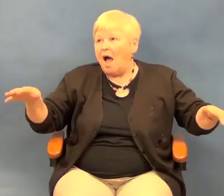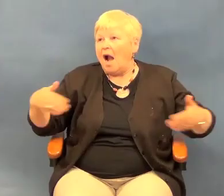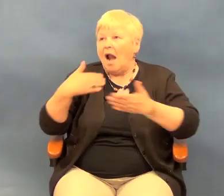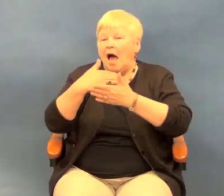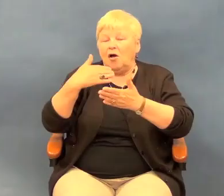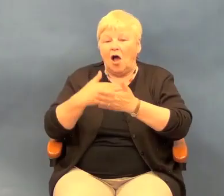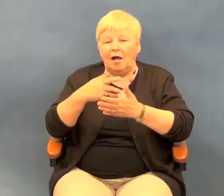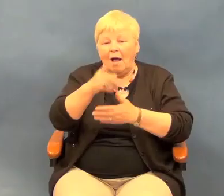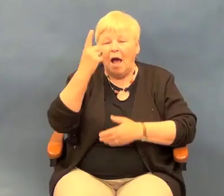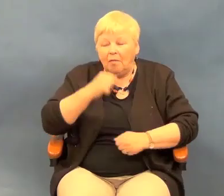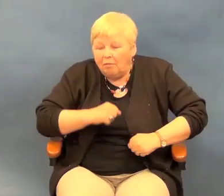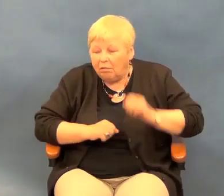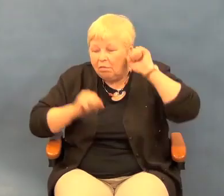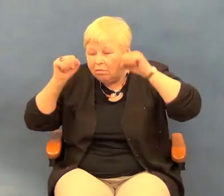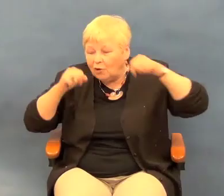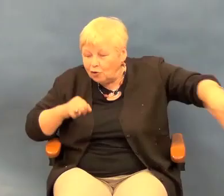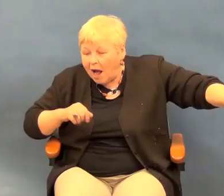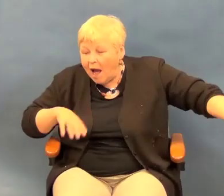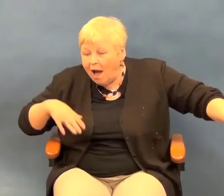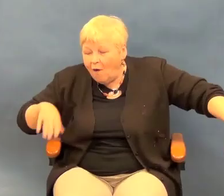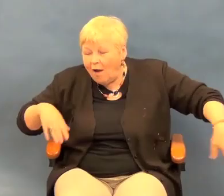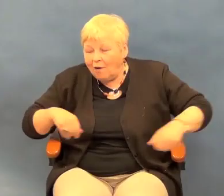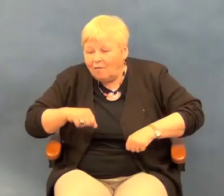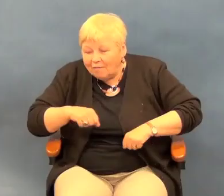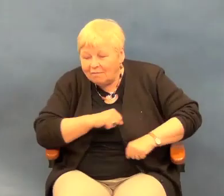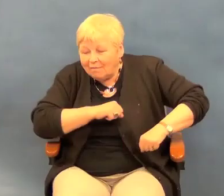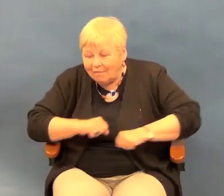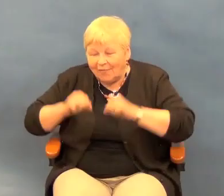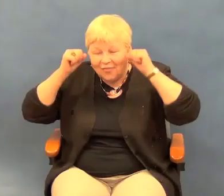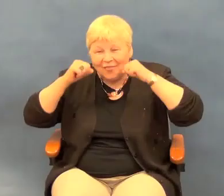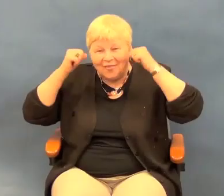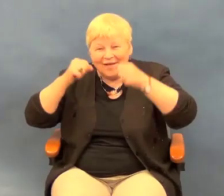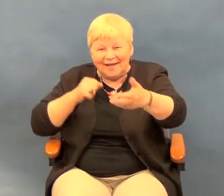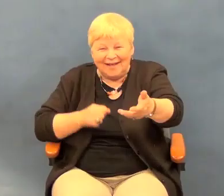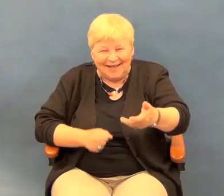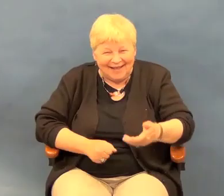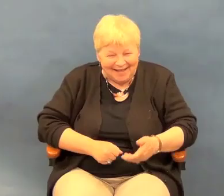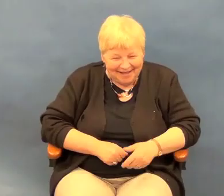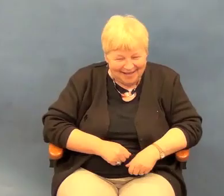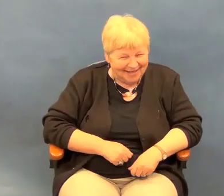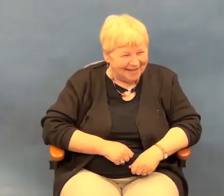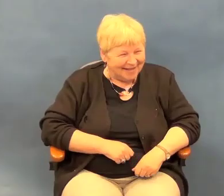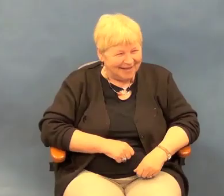Człowiek się topi, jest problem z wezwaniem pomocy, bo Ty przechodzisz obok głucha i nie słyszysz wołania o pomoc.